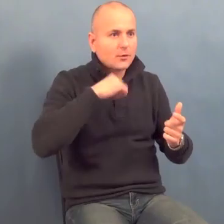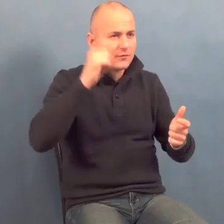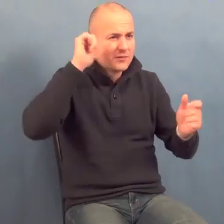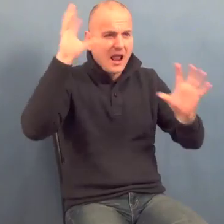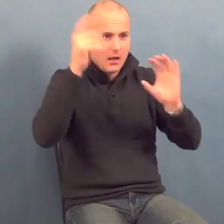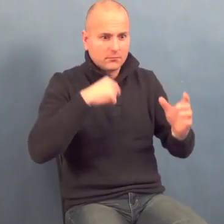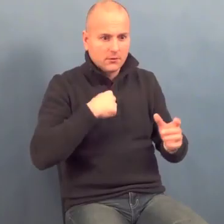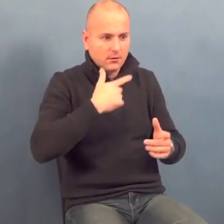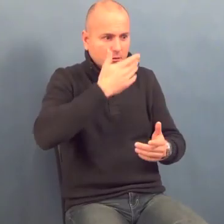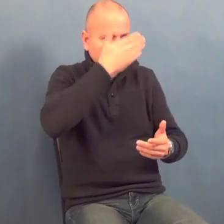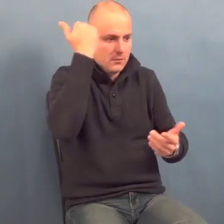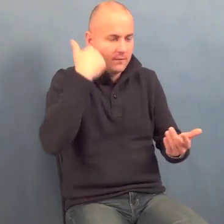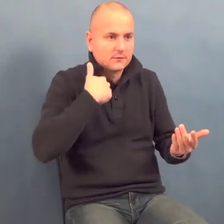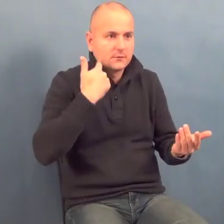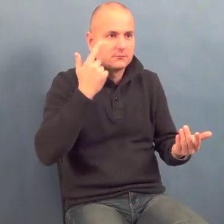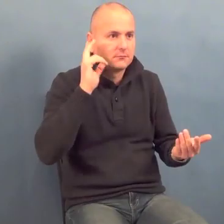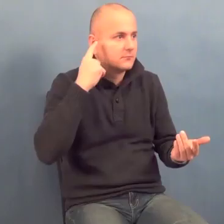"Nie wiedziałem, nie słyszałem."